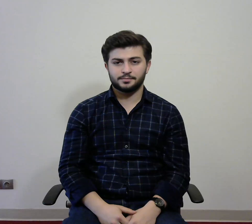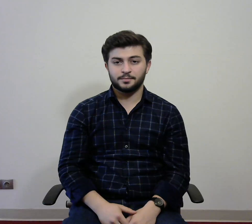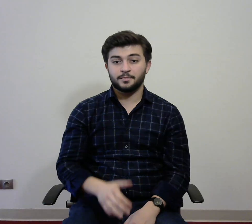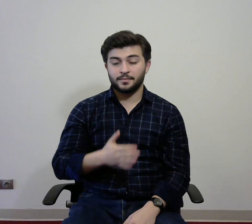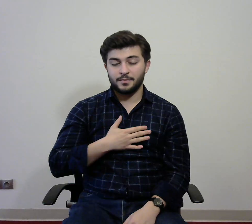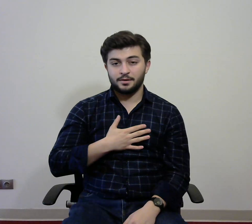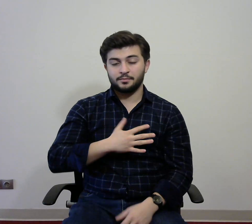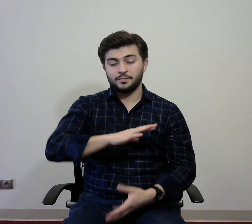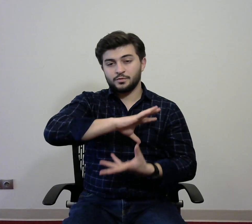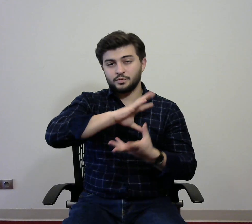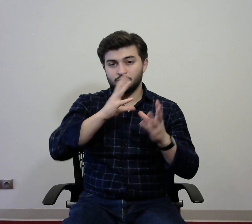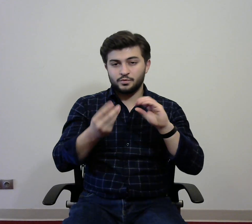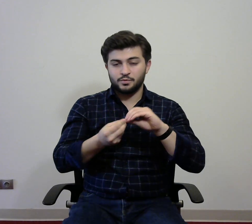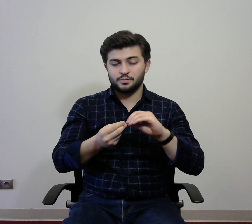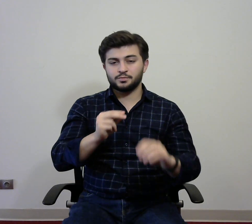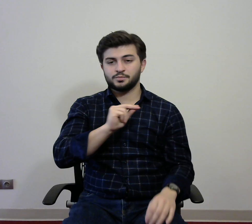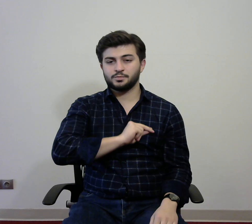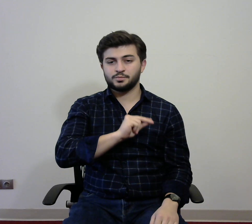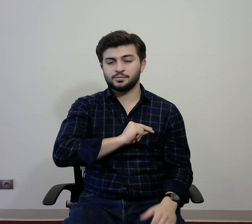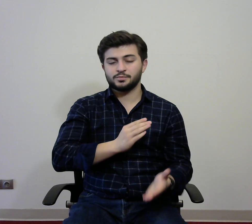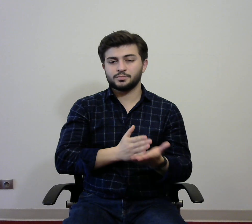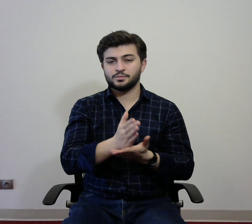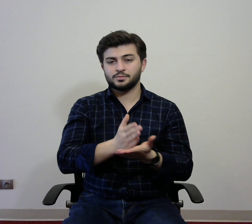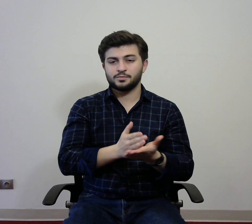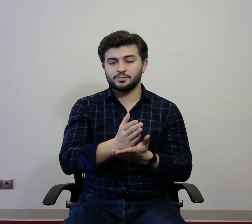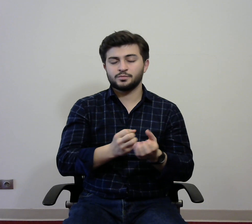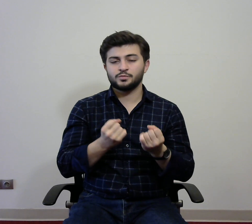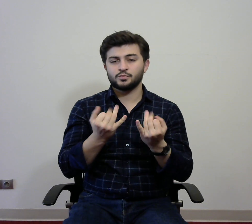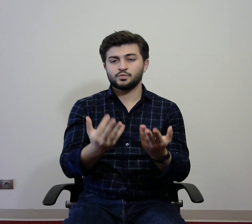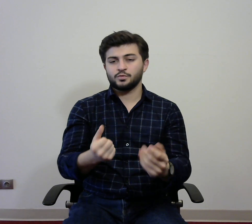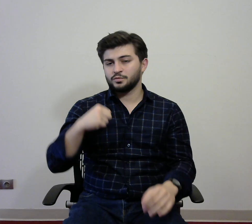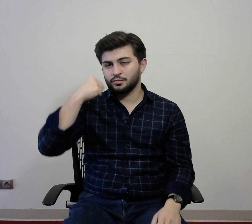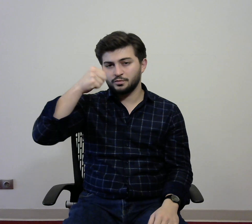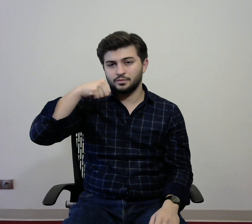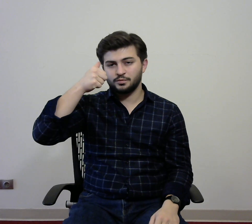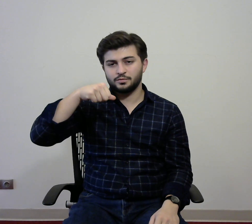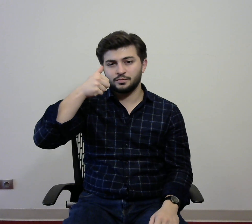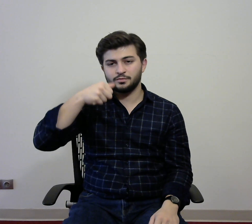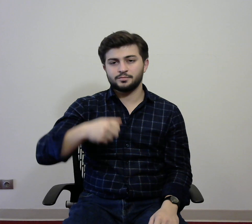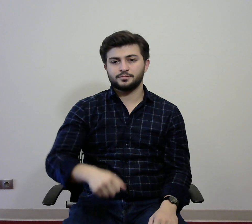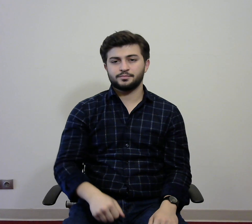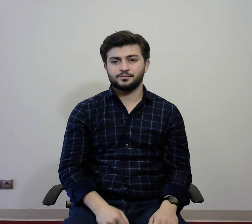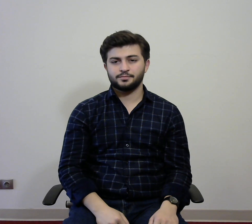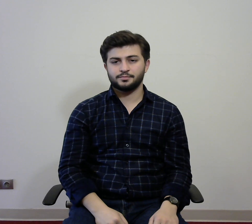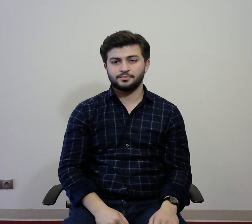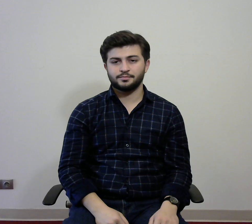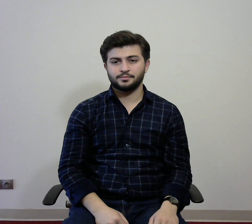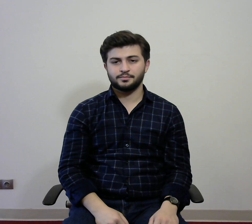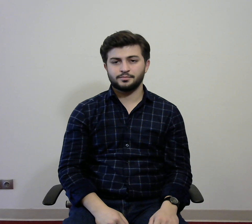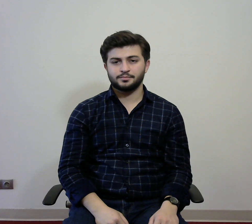Mənim ümumi iş stajım neçə ildir?